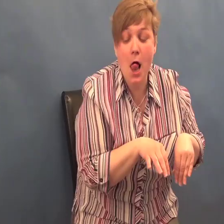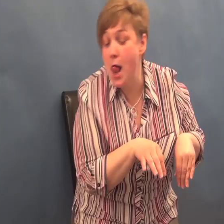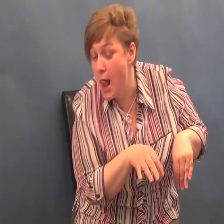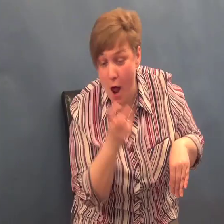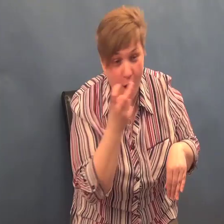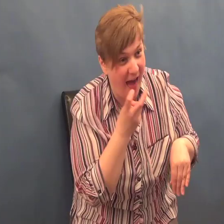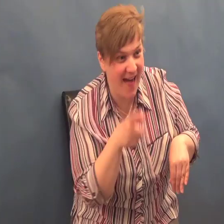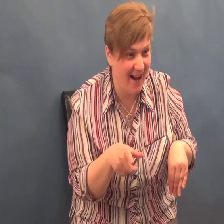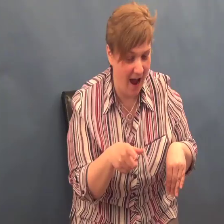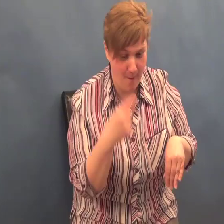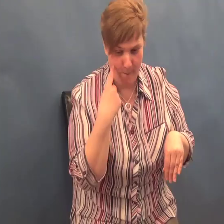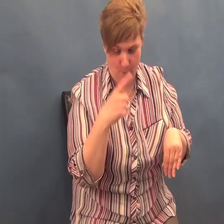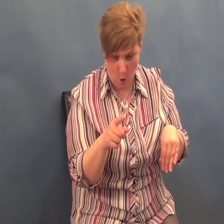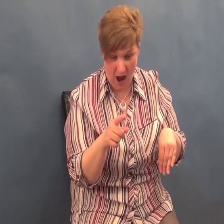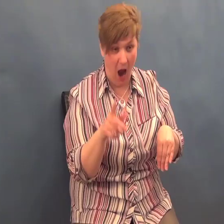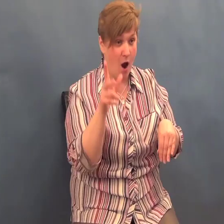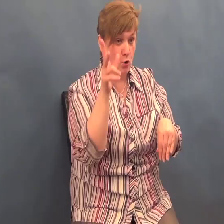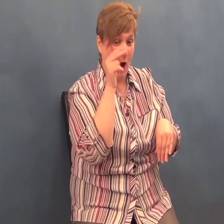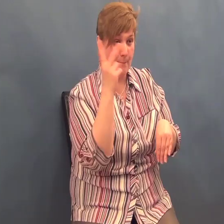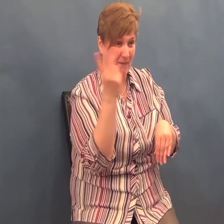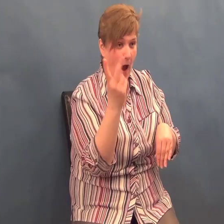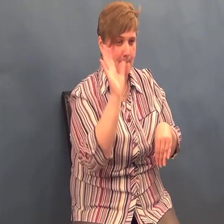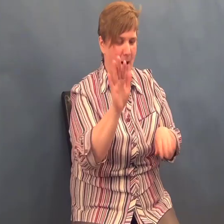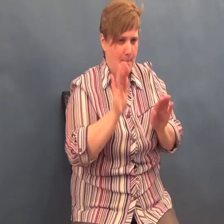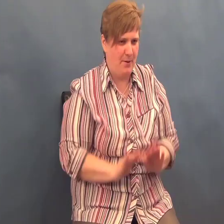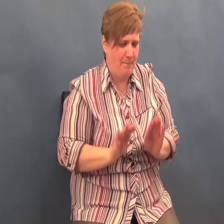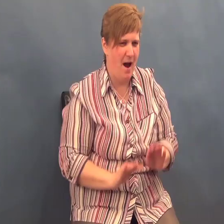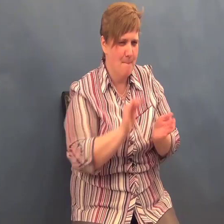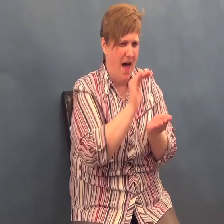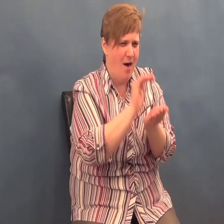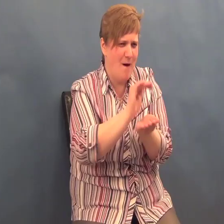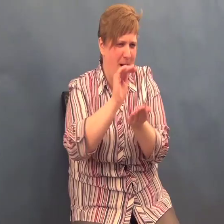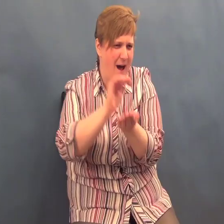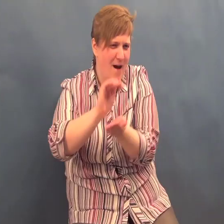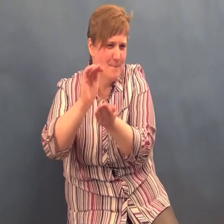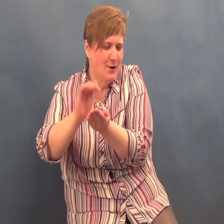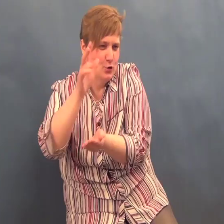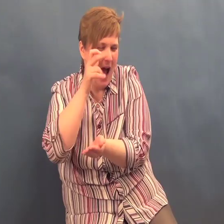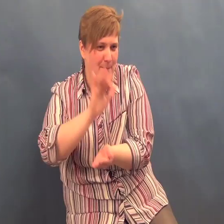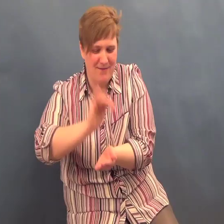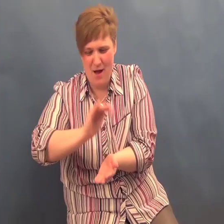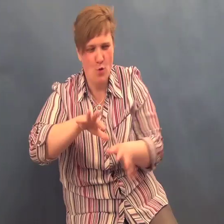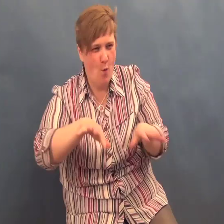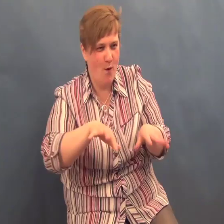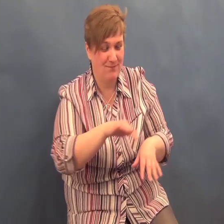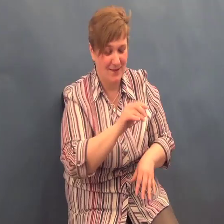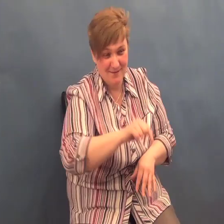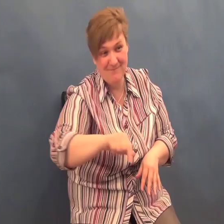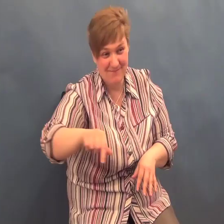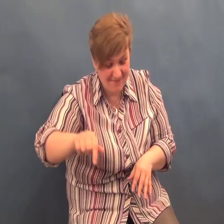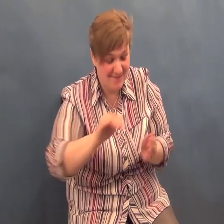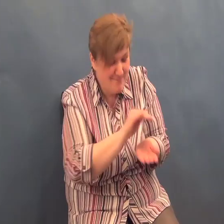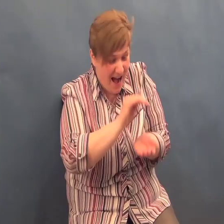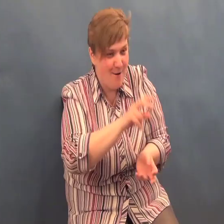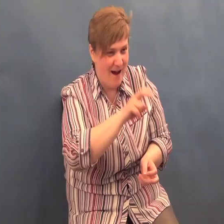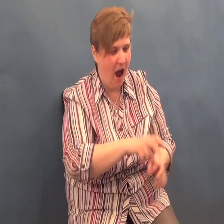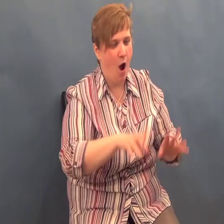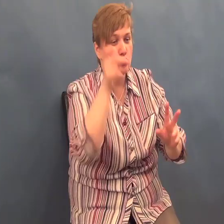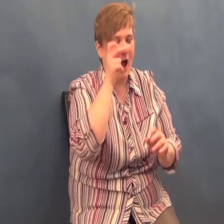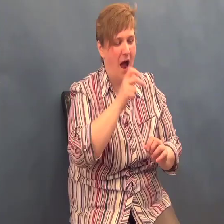Zauważyli żaby, a razem z nimi dużo malutkich żabek.